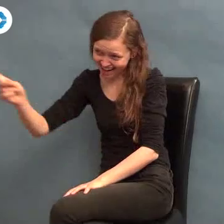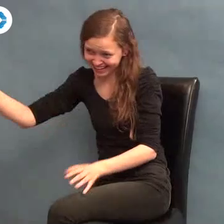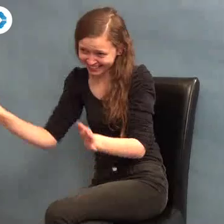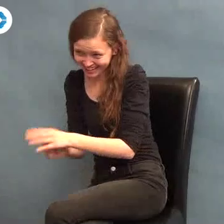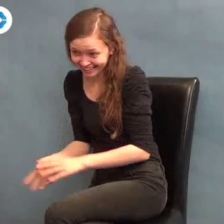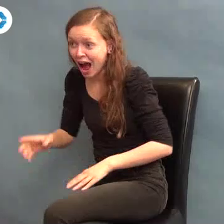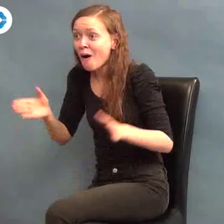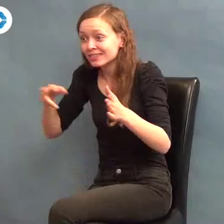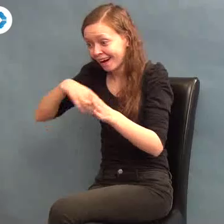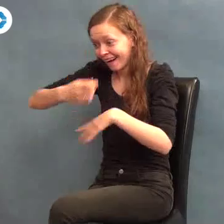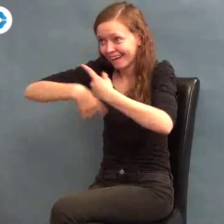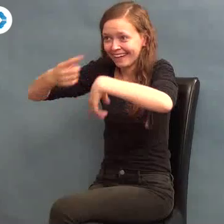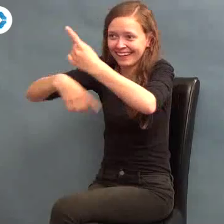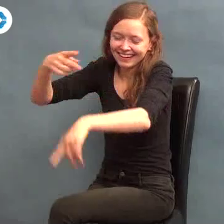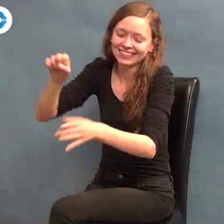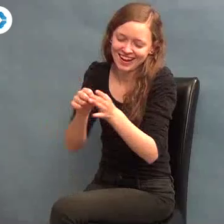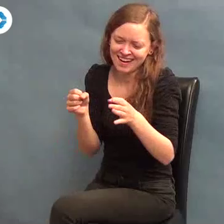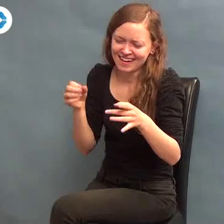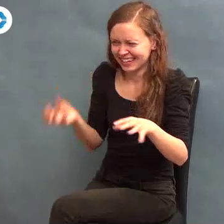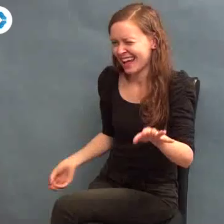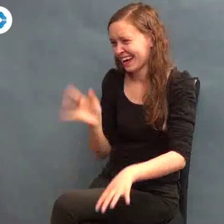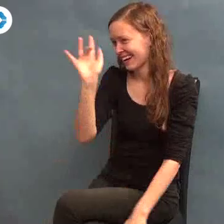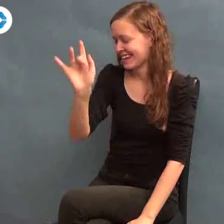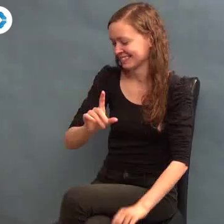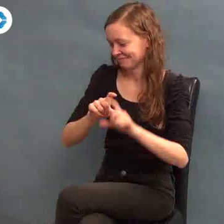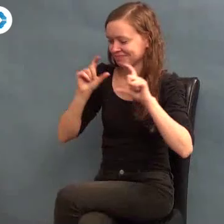Turlał się po ulicy aż do budynku kręgielni.